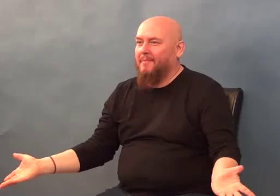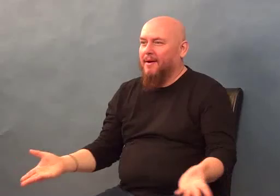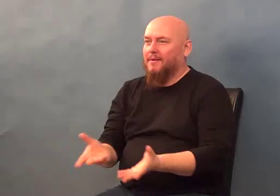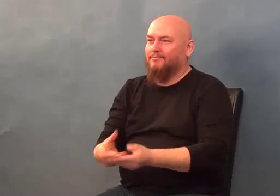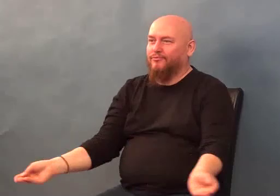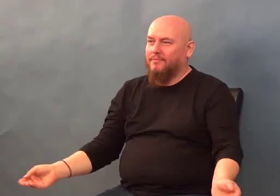Zniknęło!